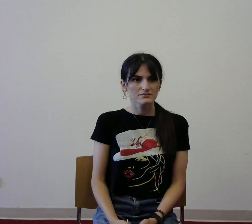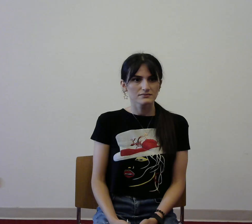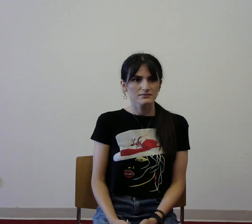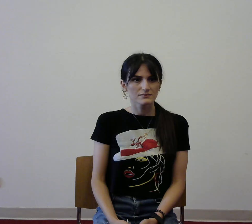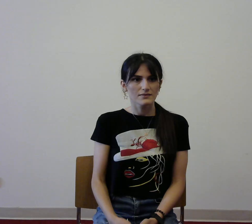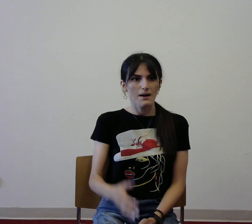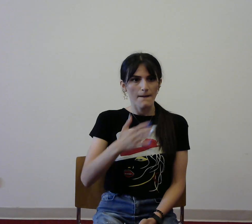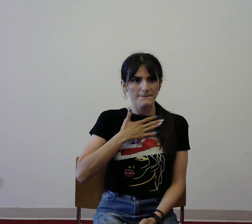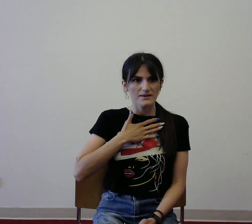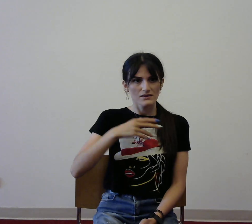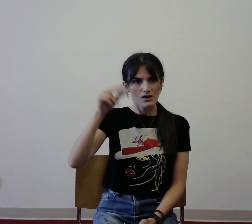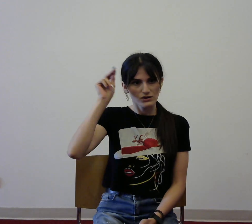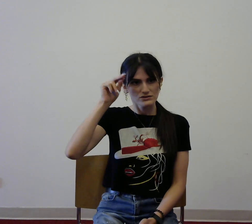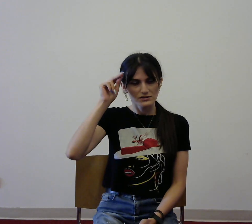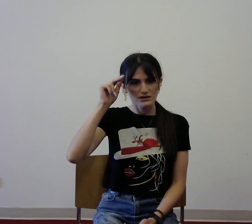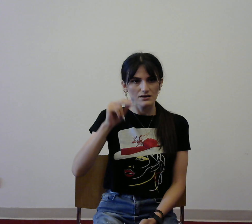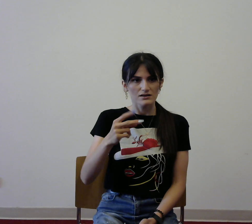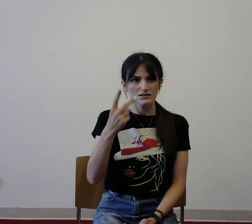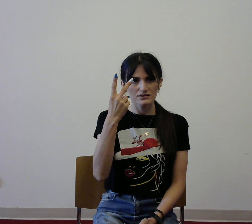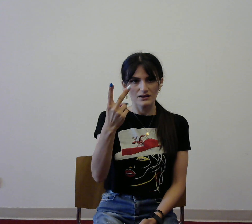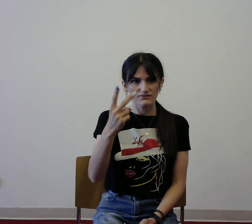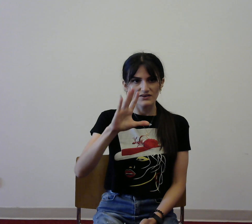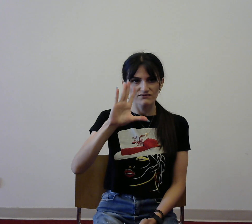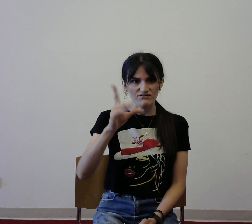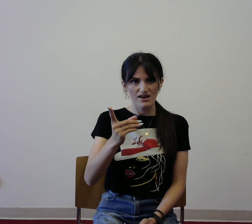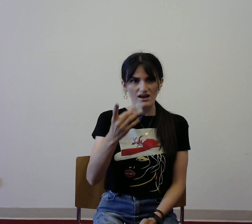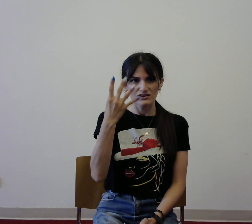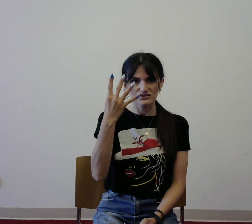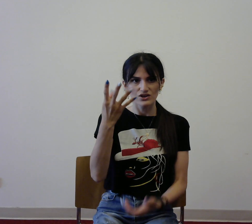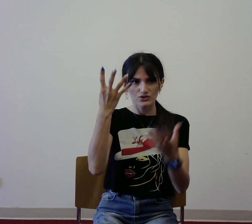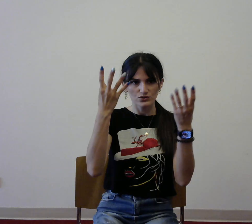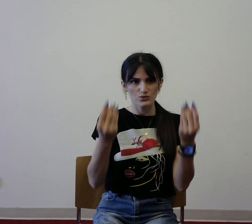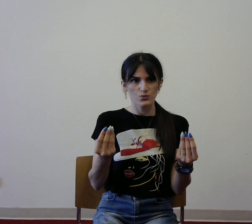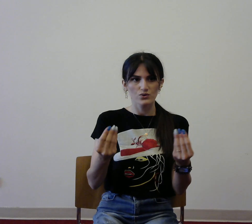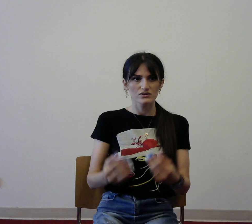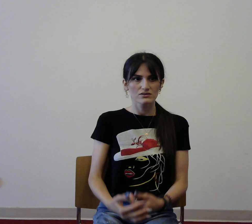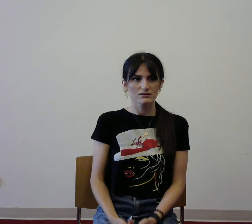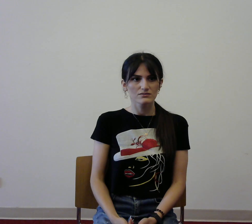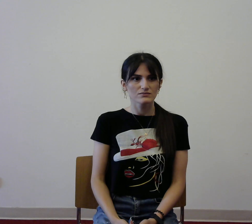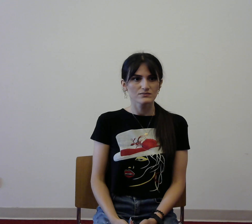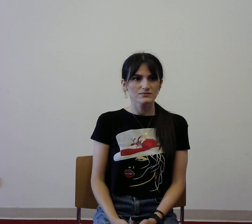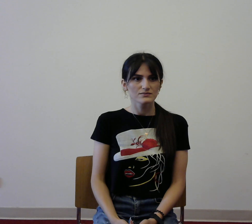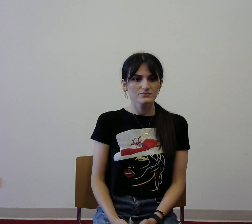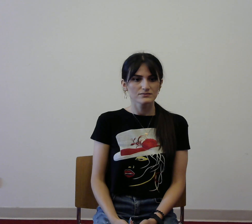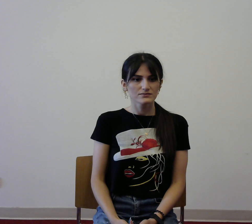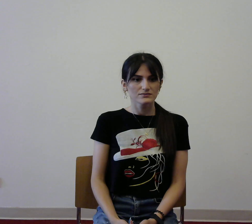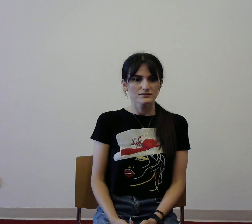Mənim dərslərim 2-ci və 4-cü günlərdir